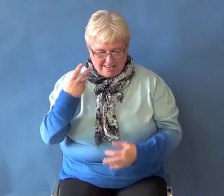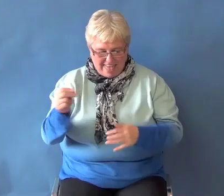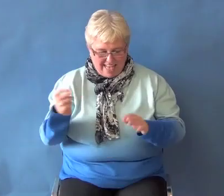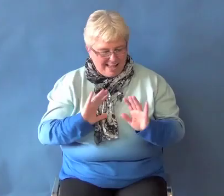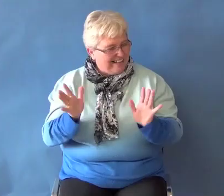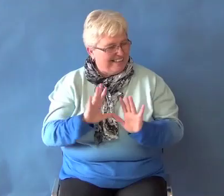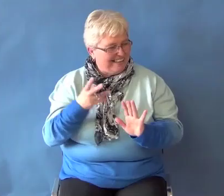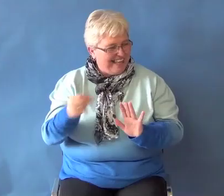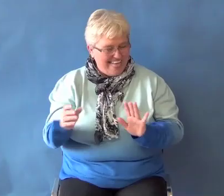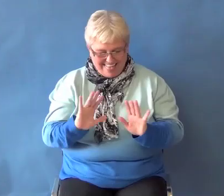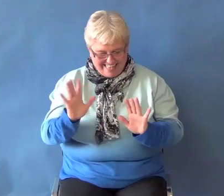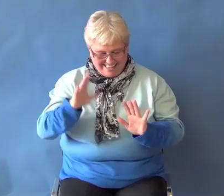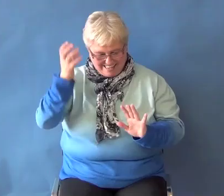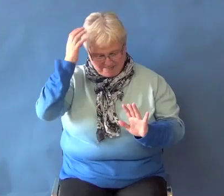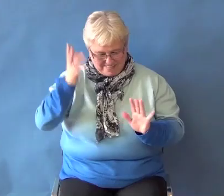Nie, nie.